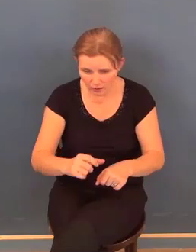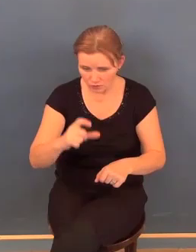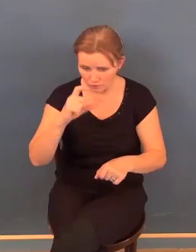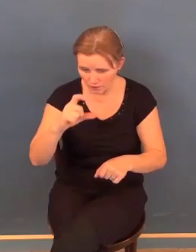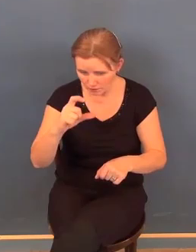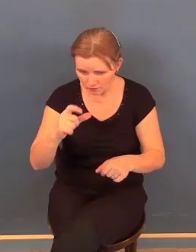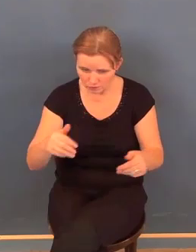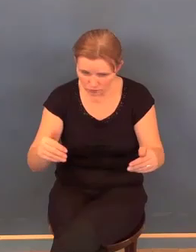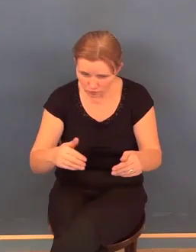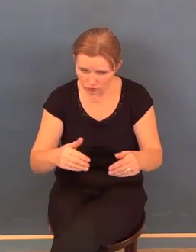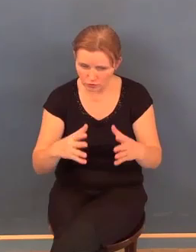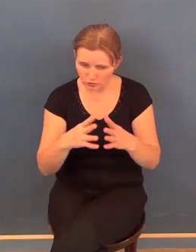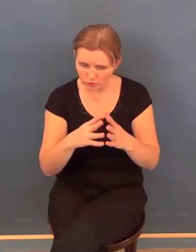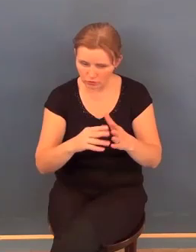A w czwartek mogę.